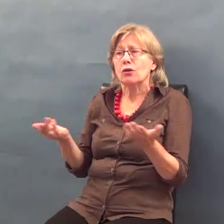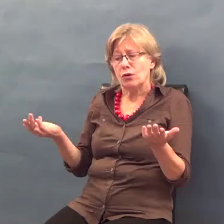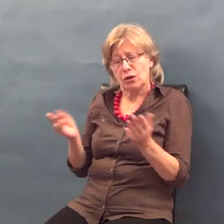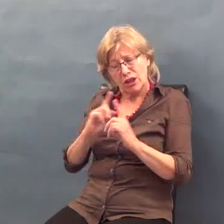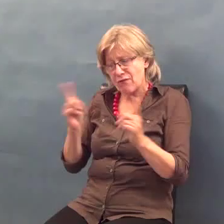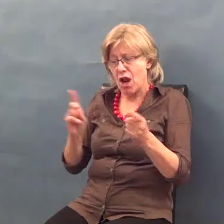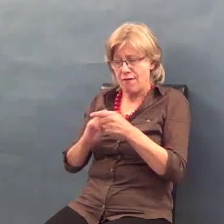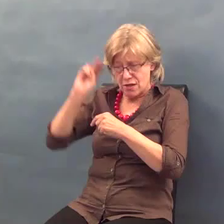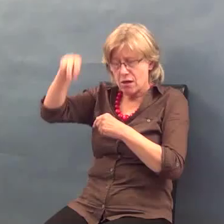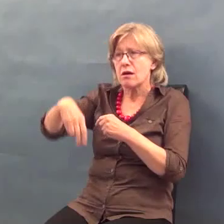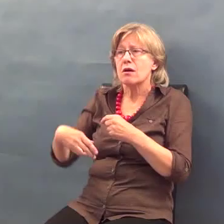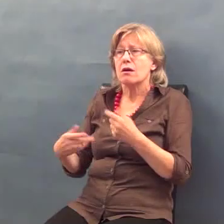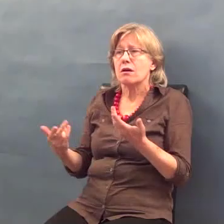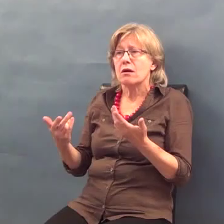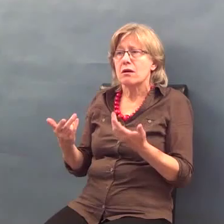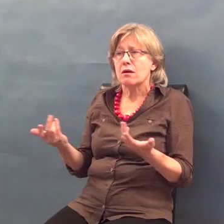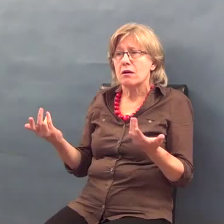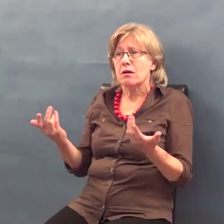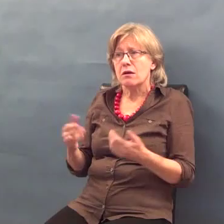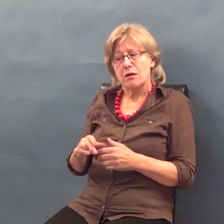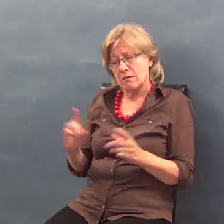Nie wolno przeskakiwać.